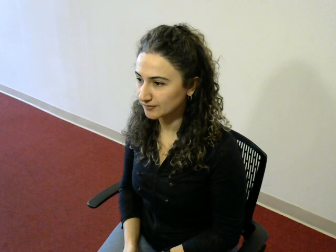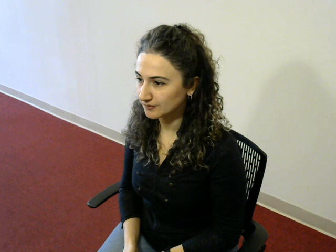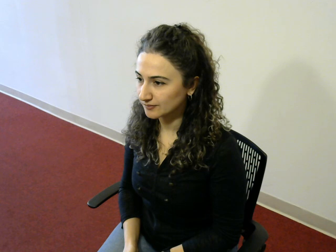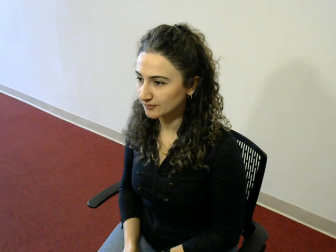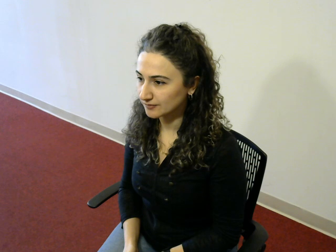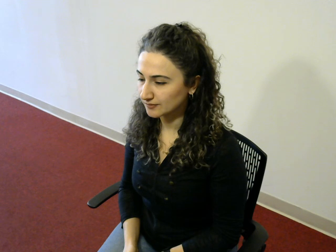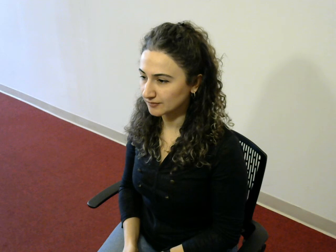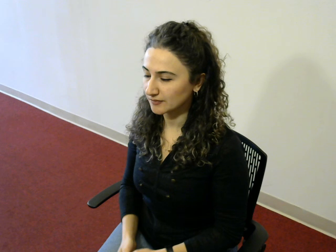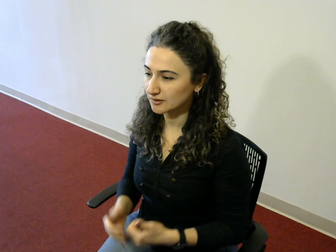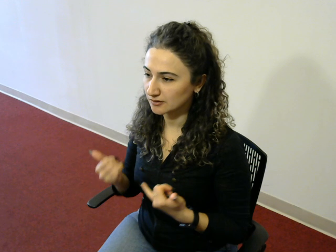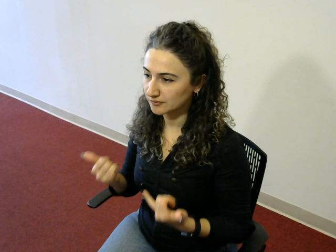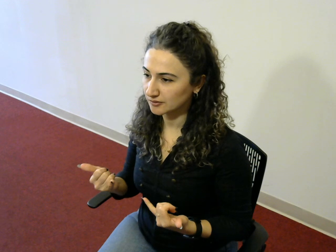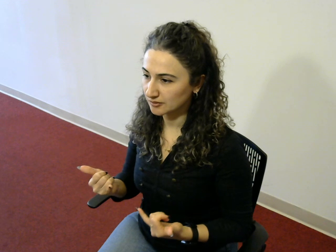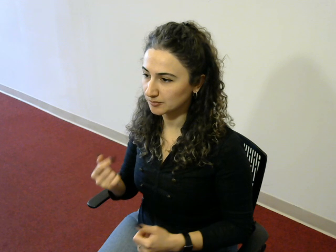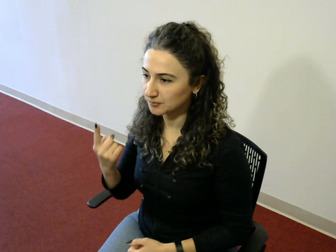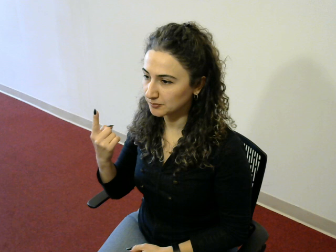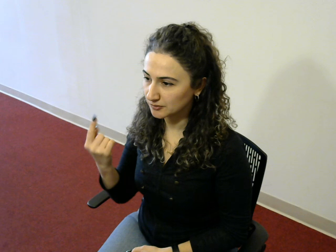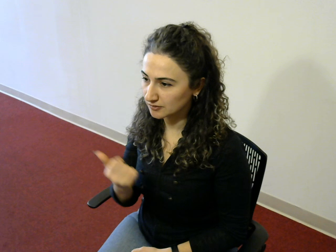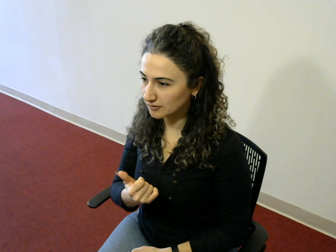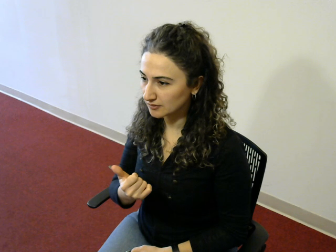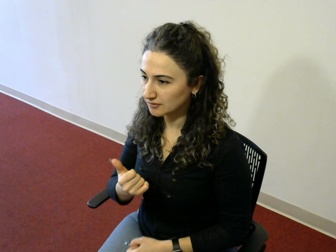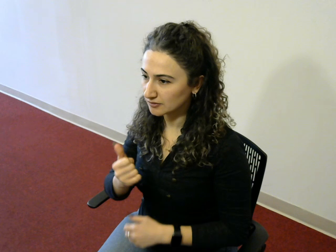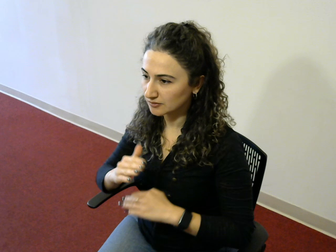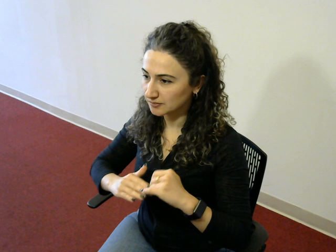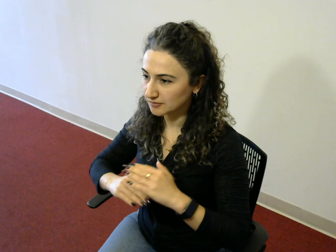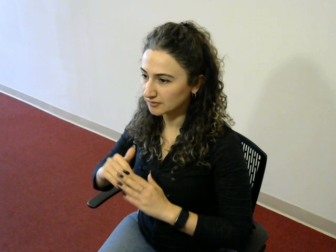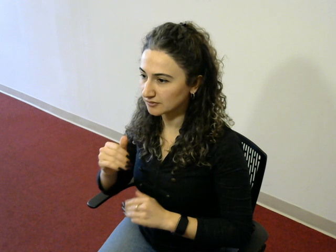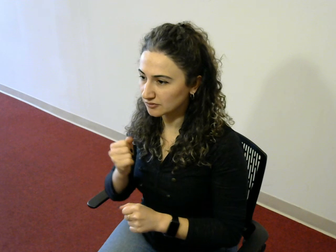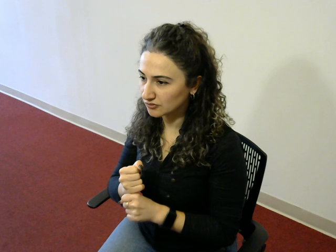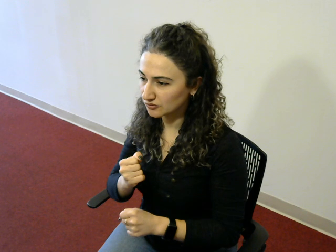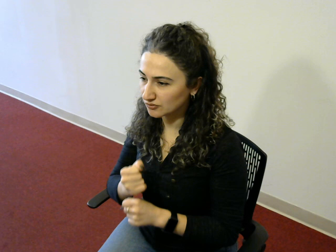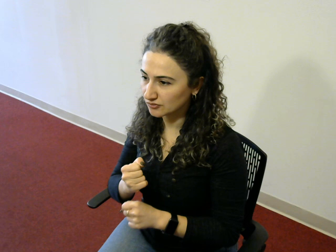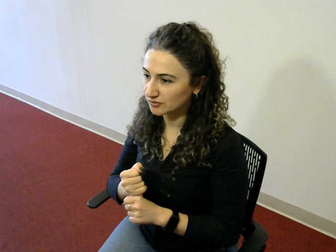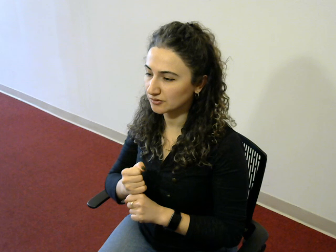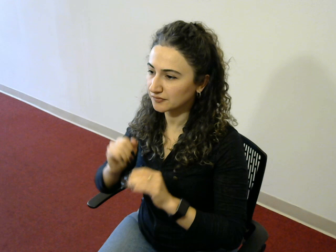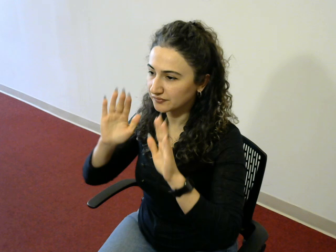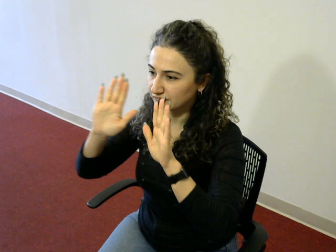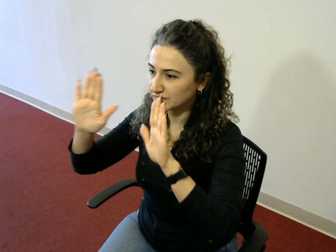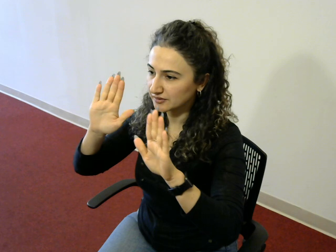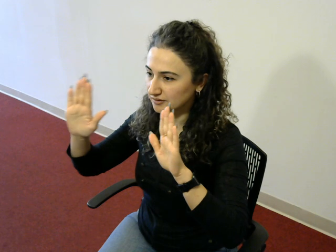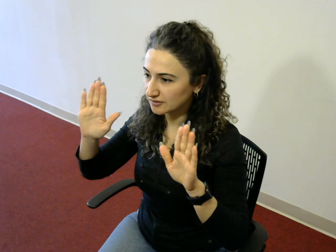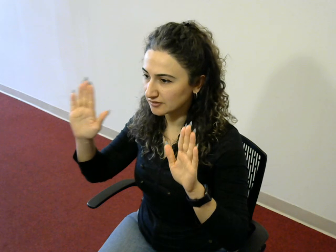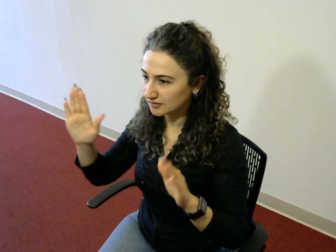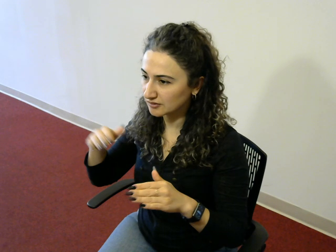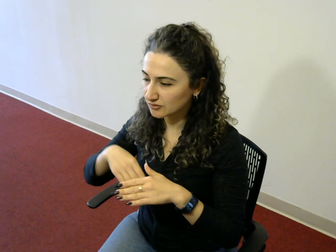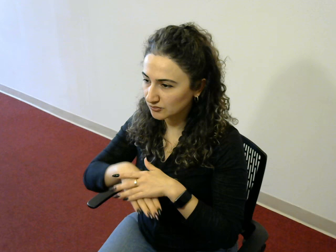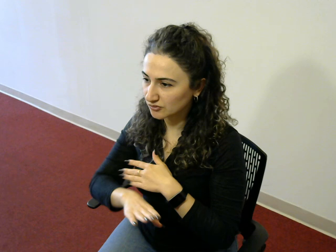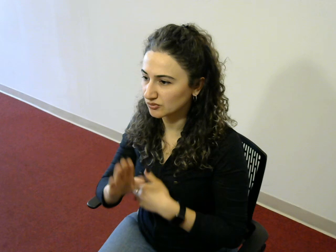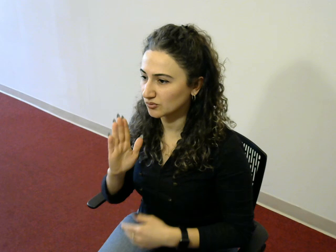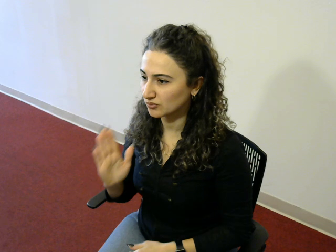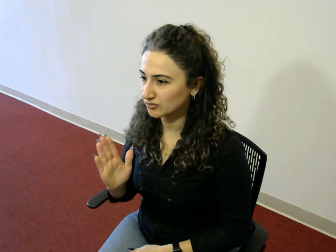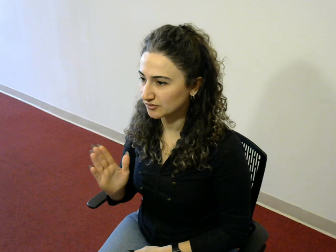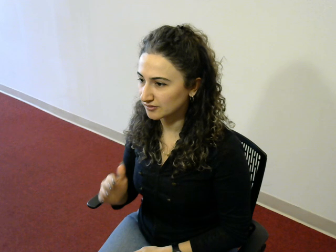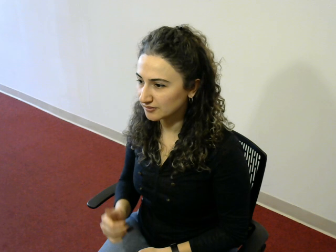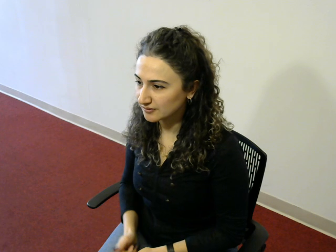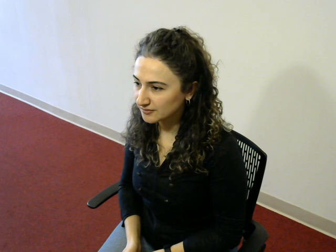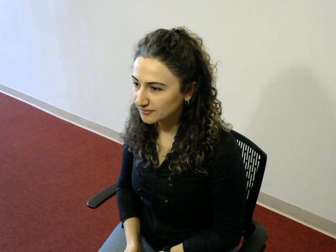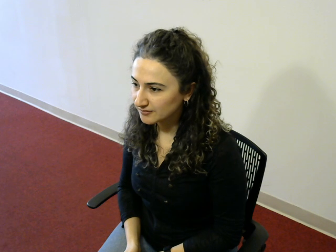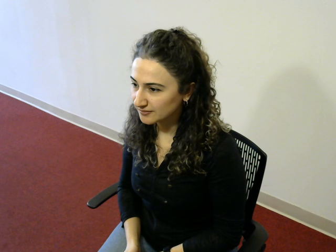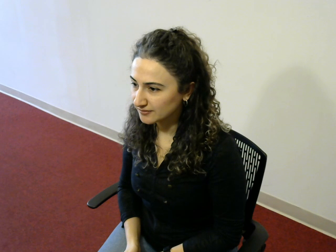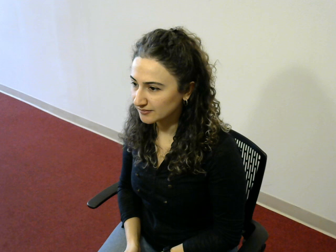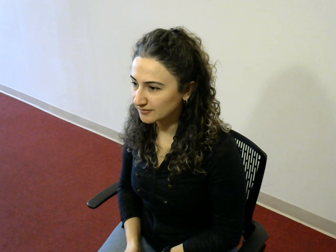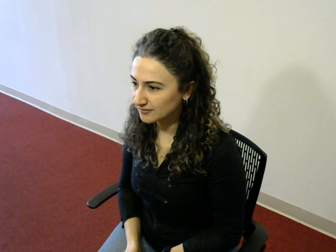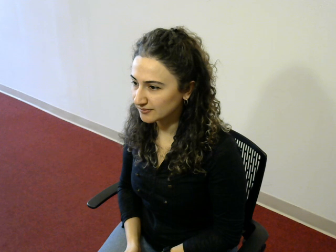Bu həftə əl işləri sərgisinə gedəcəm